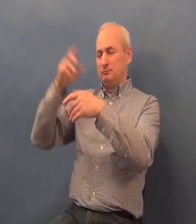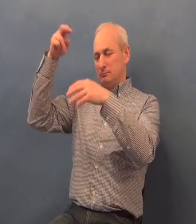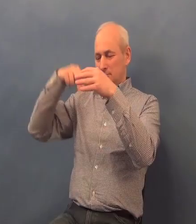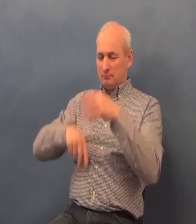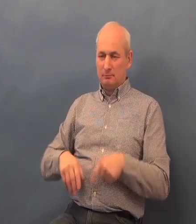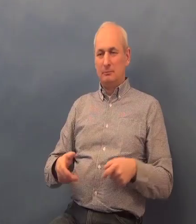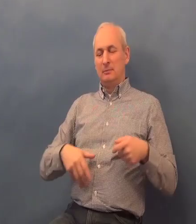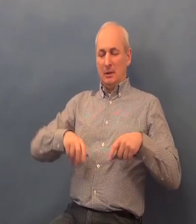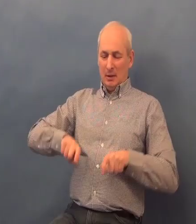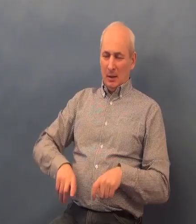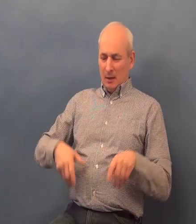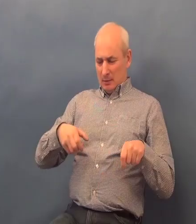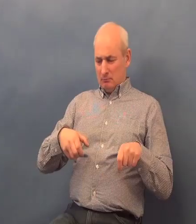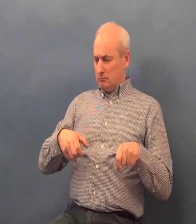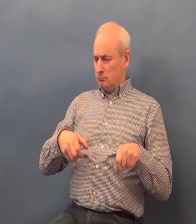Chce wrzucić gruszki do kosza, ale... kosz zniknął.